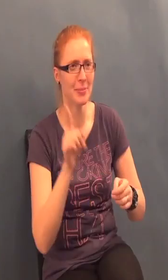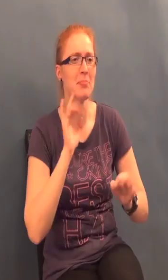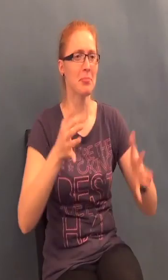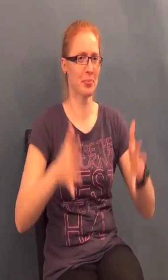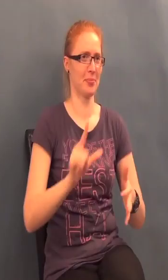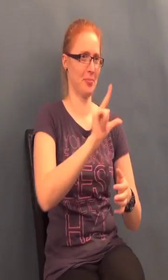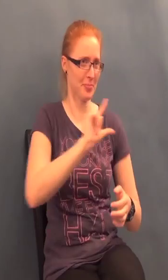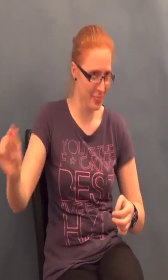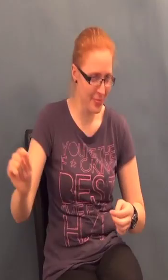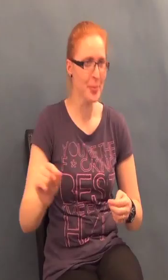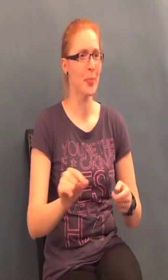I chłopiec wybiega.